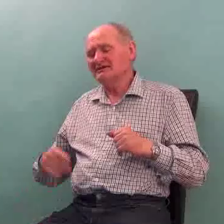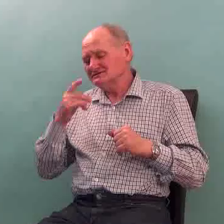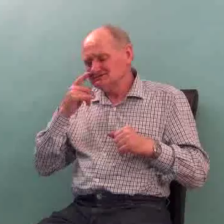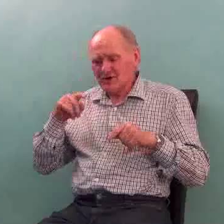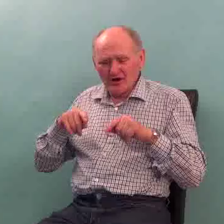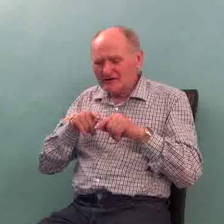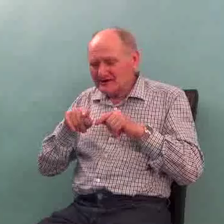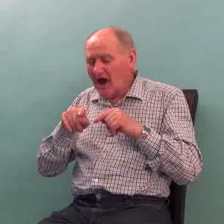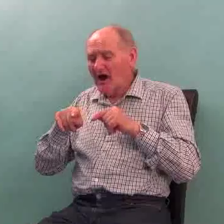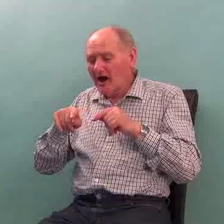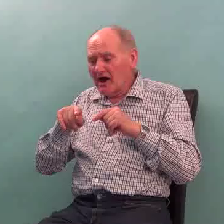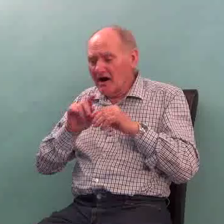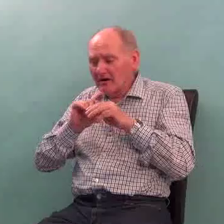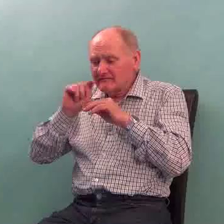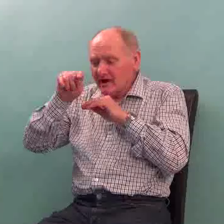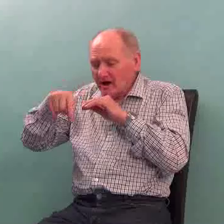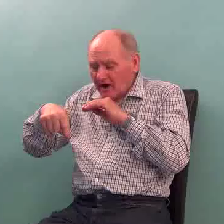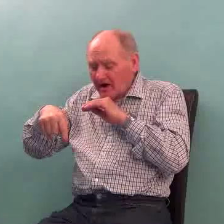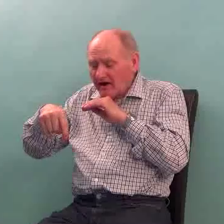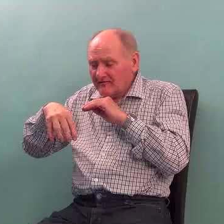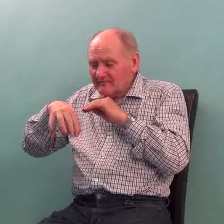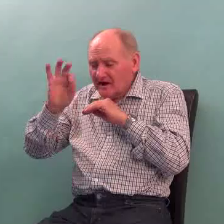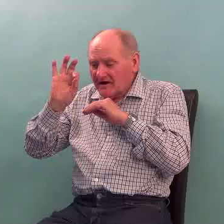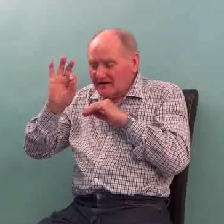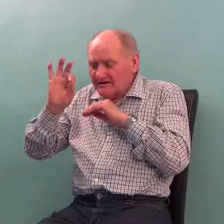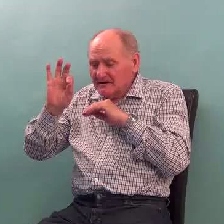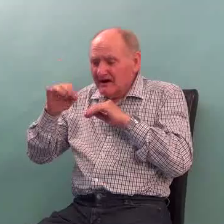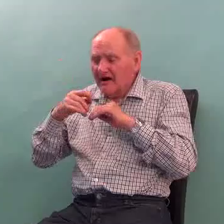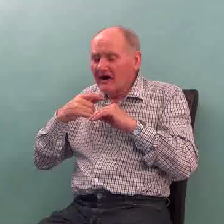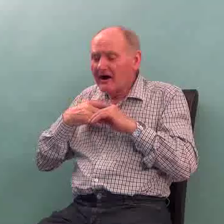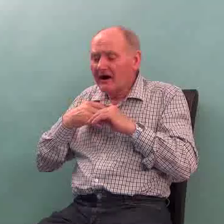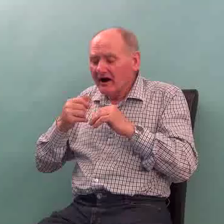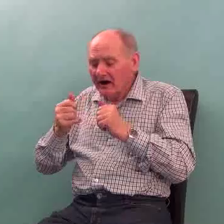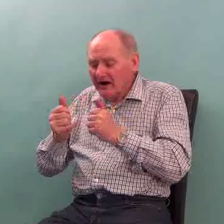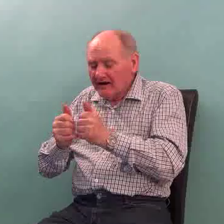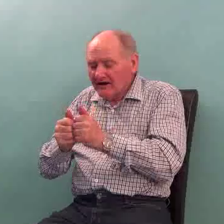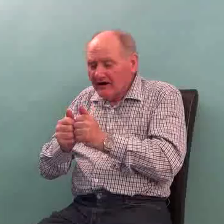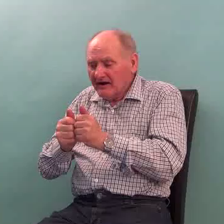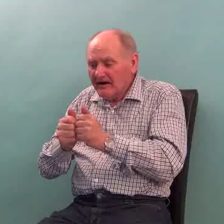Nagle znajdują parę żab.